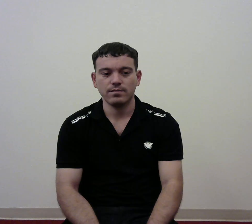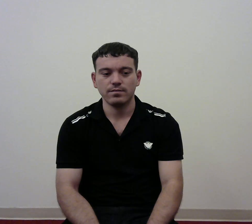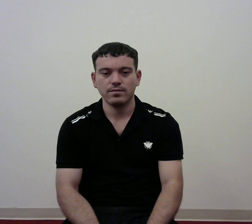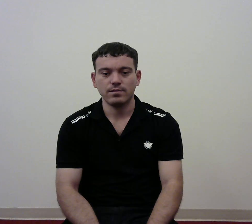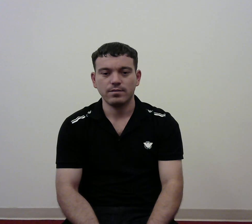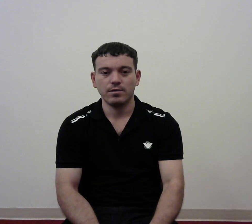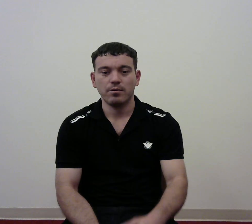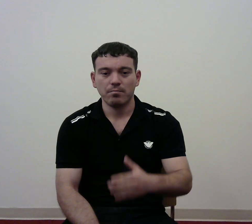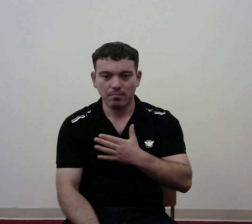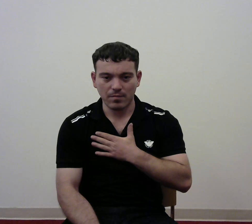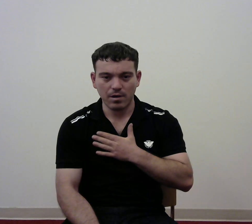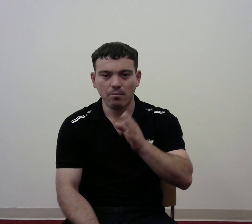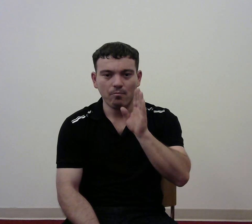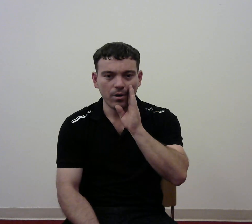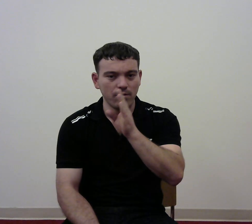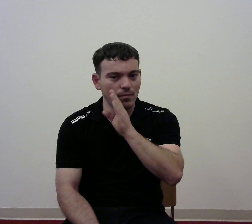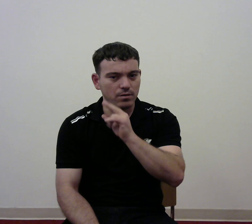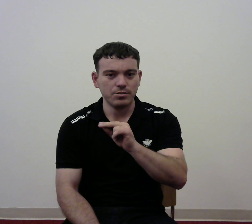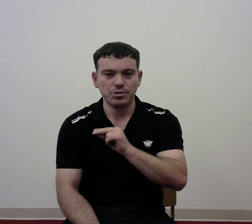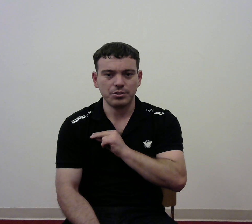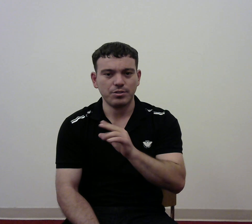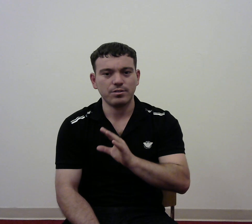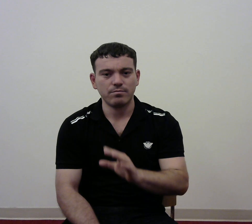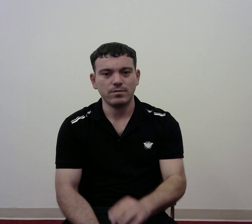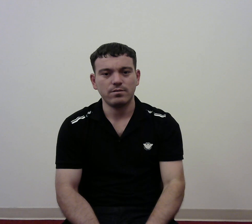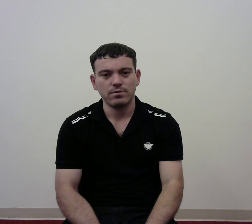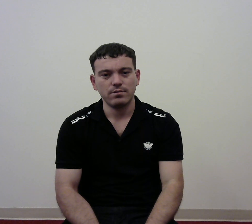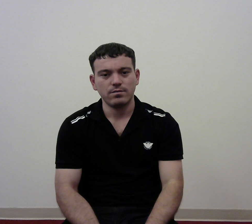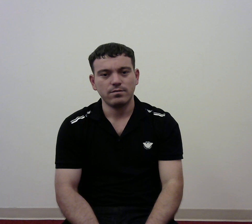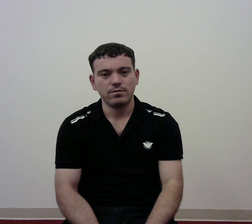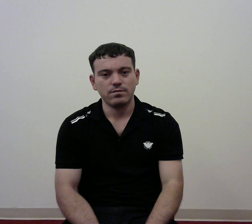Mənim anam işsizdir